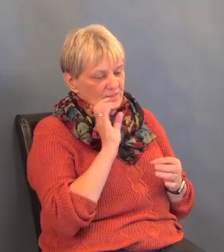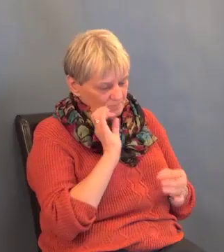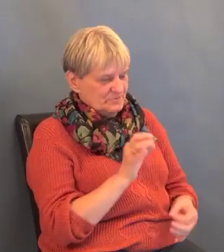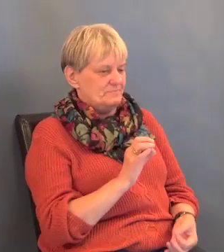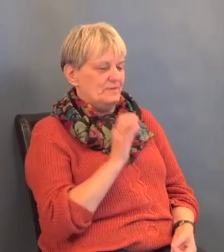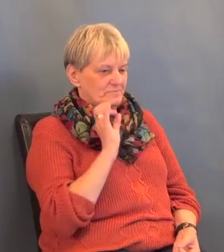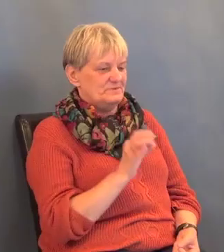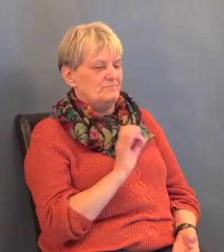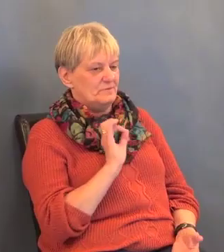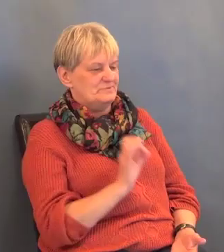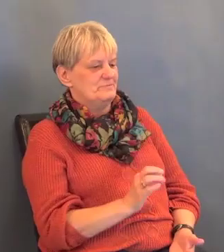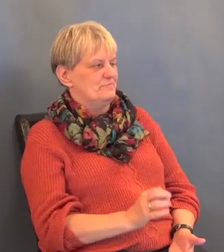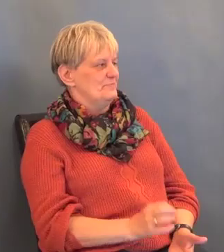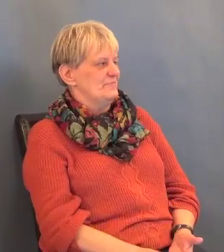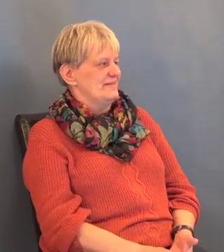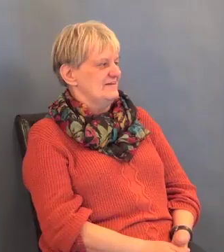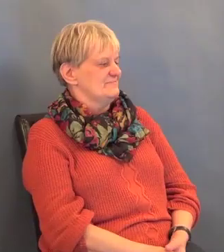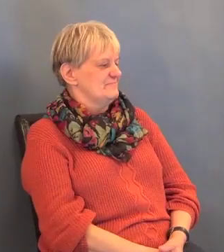Dobrze, dobrze, dobrze.